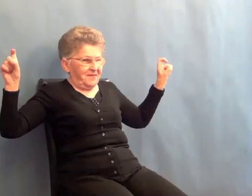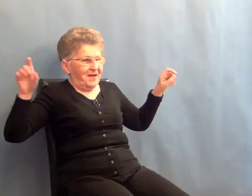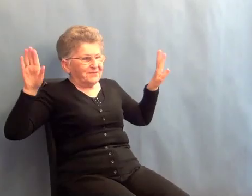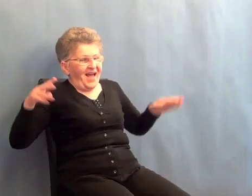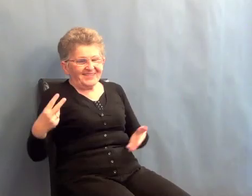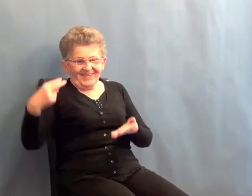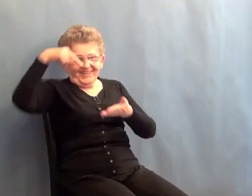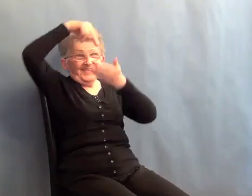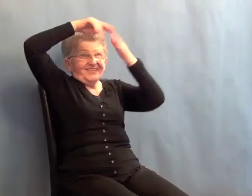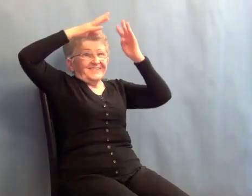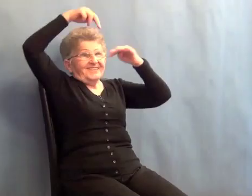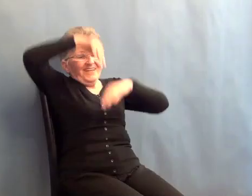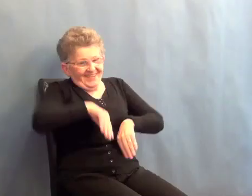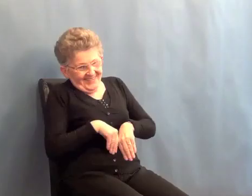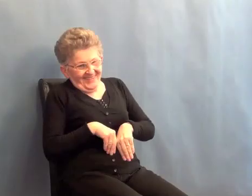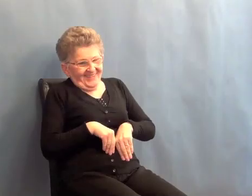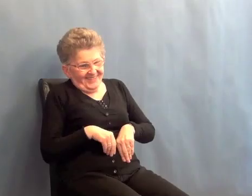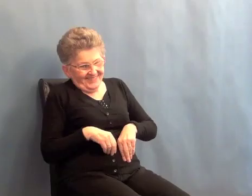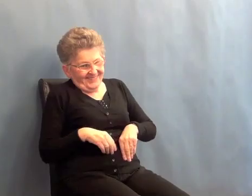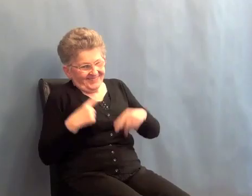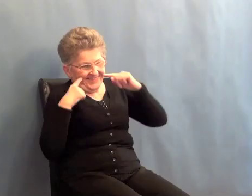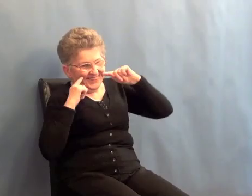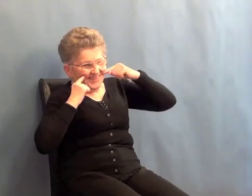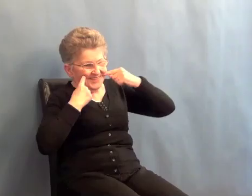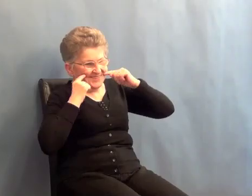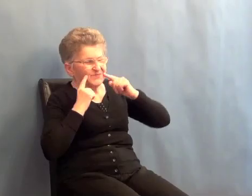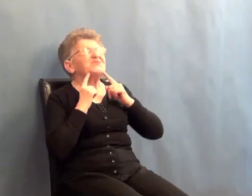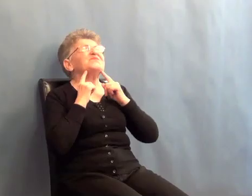Ptak wraca na swoje miejsce, staje tam i się śmieje.